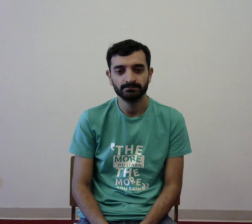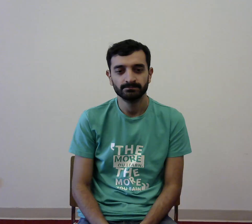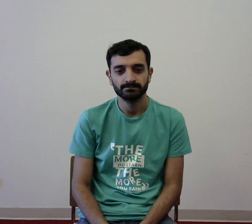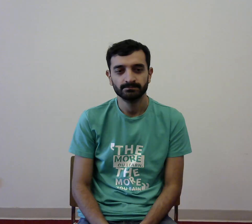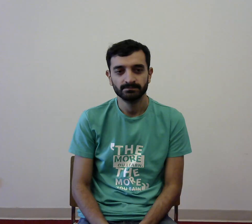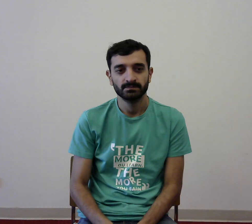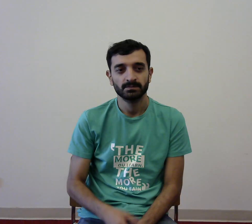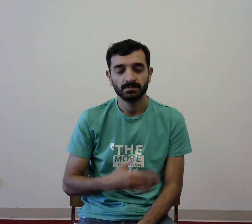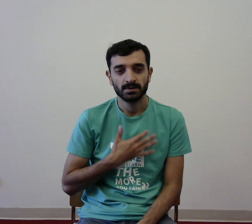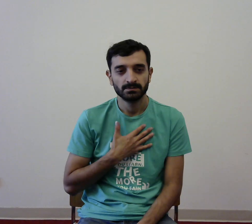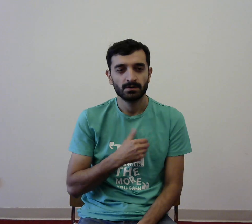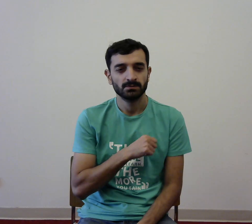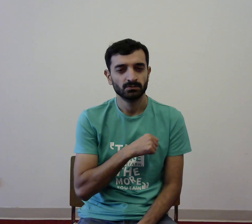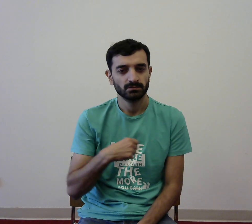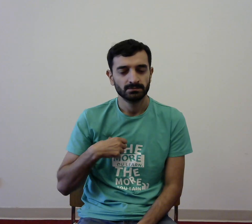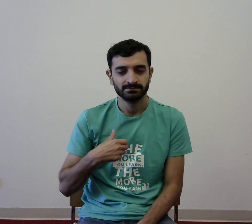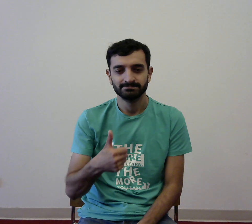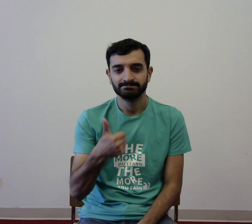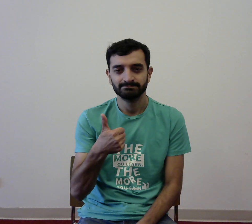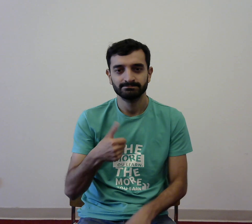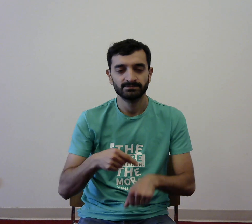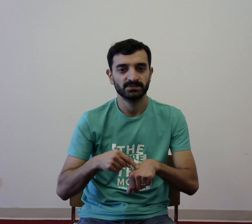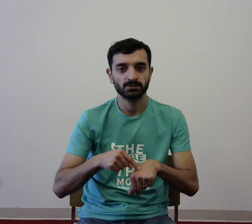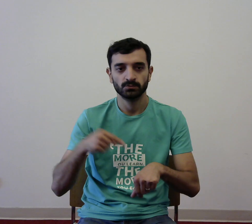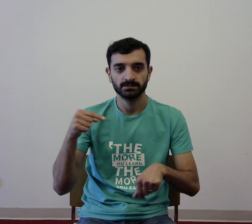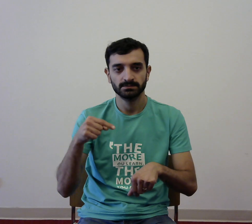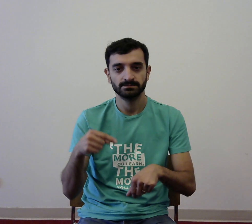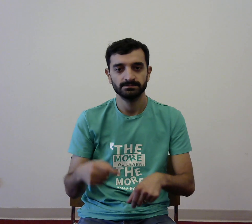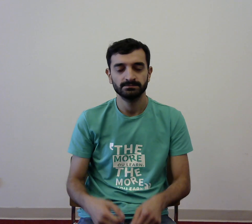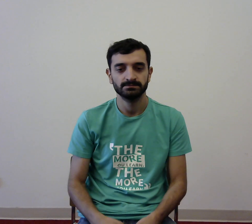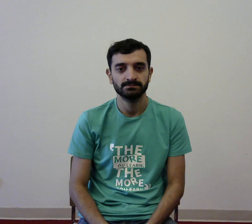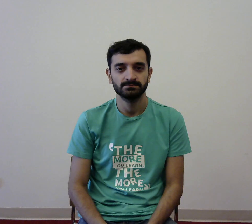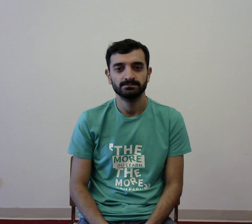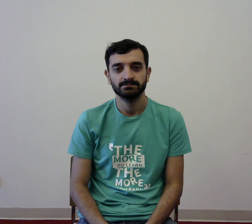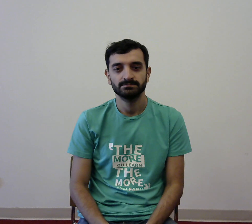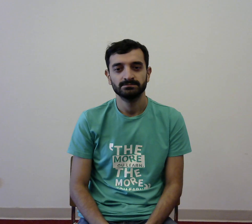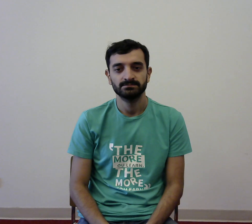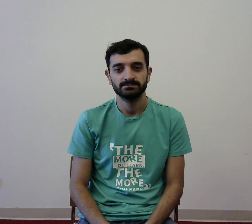Mən özümü yaxşı hiss edirəm